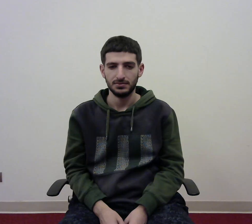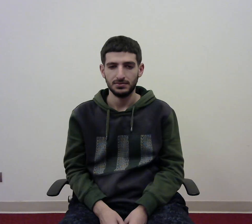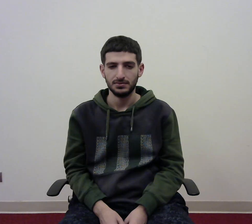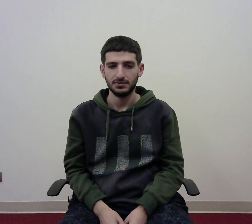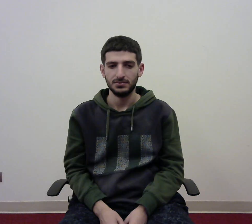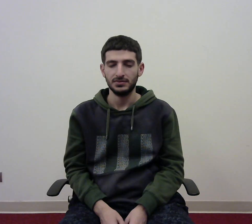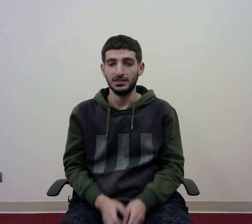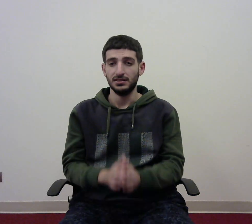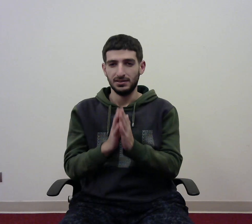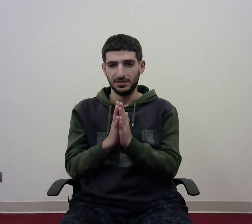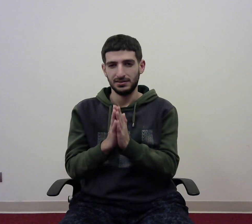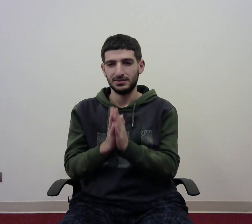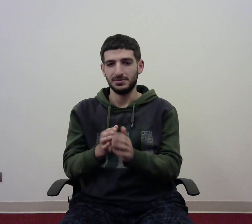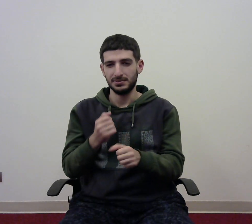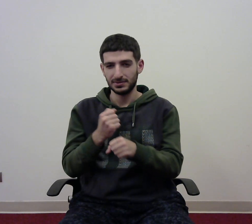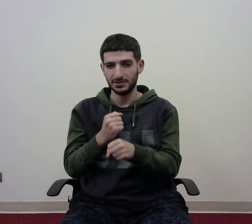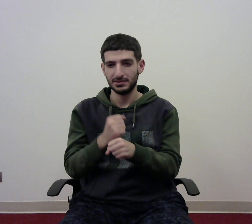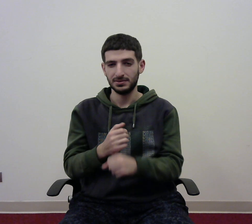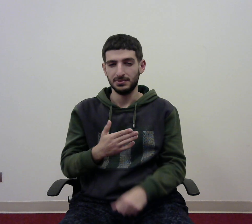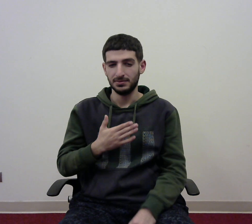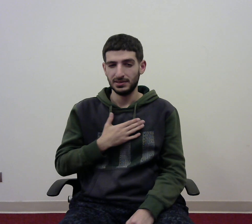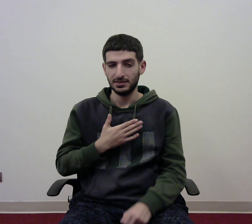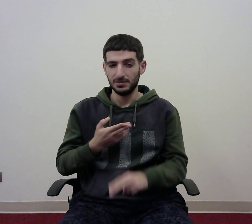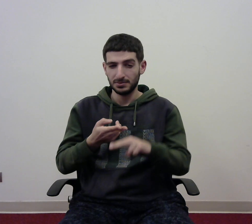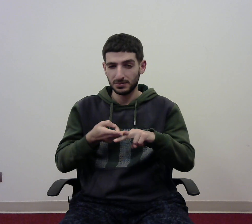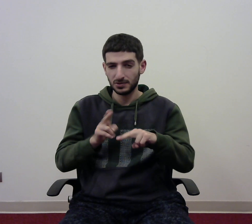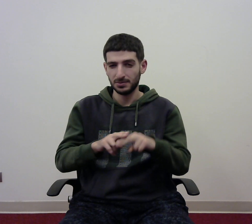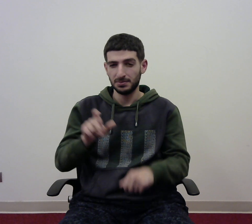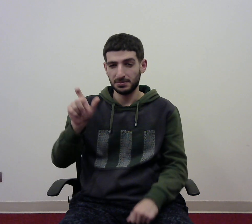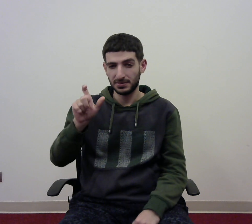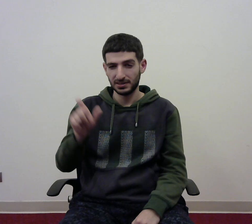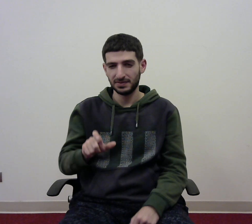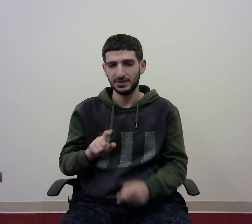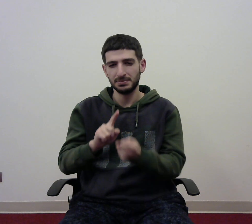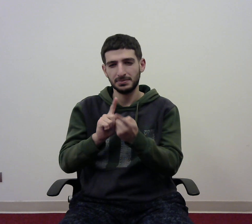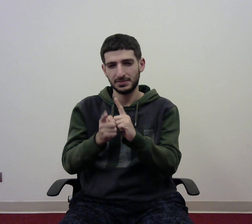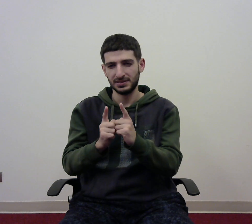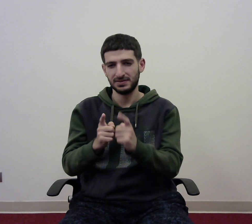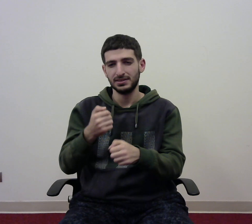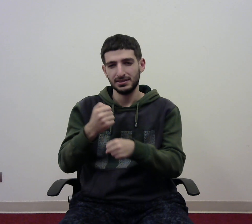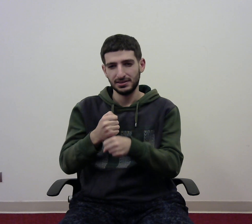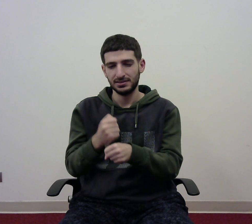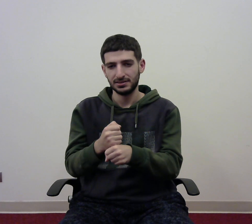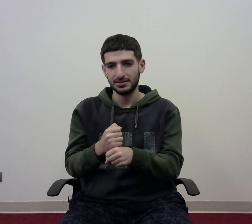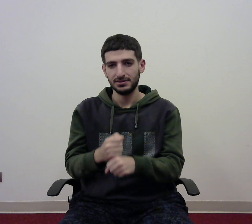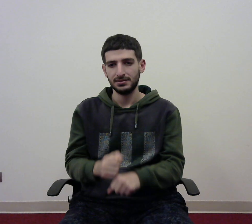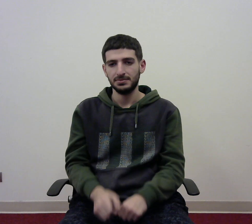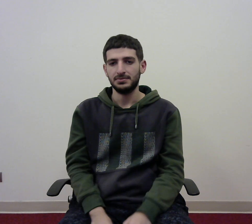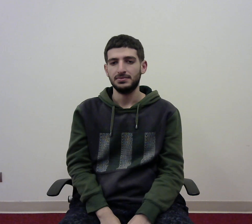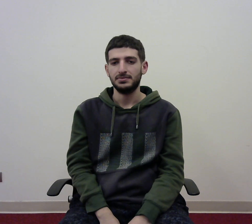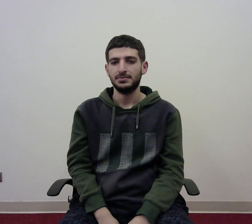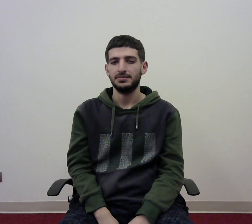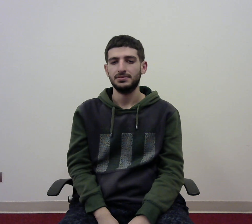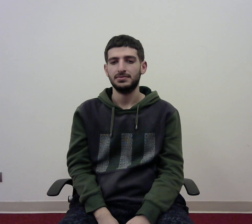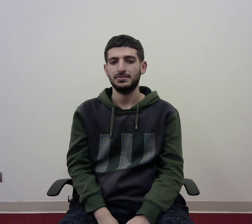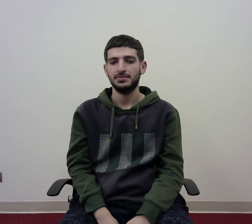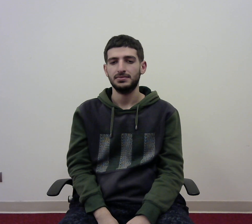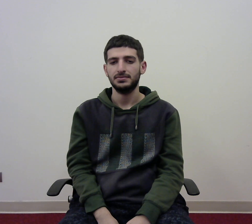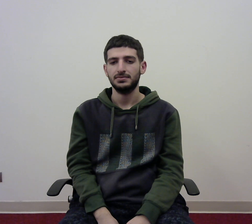Xahiş edirəm, mənə bu şeiri tərcümə edin